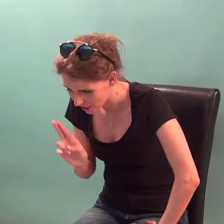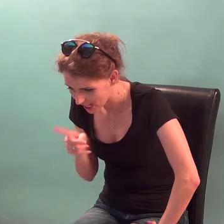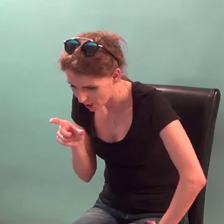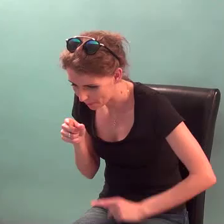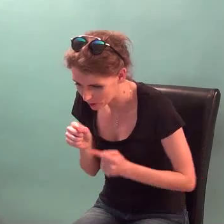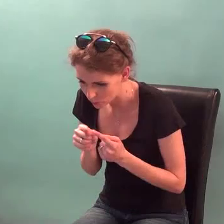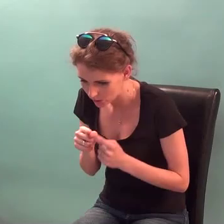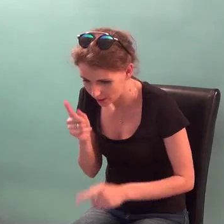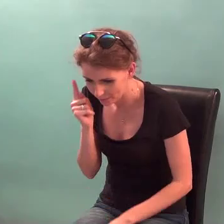Kiedy tobie pasuje?